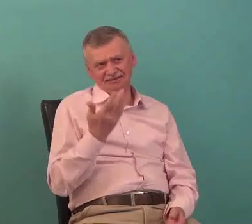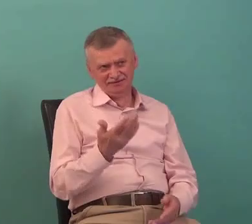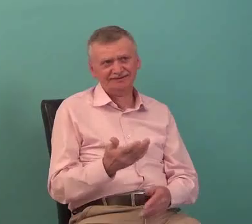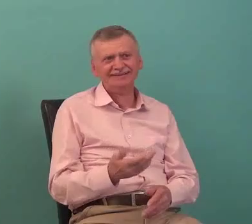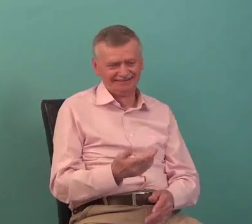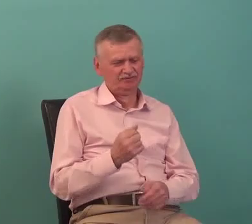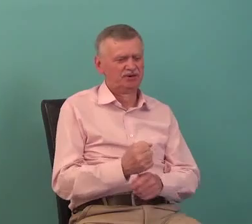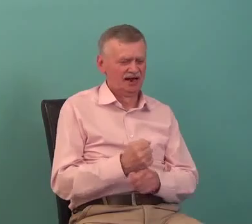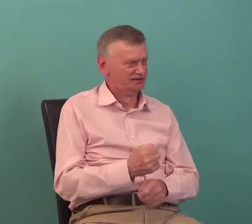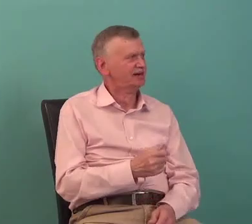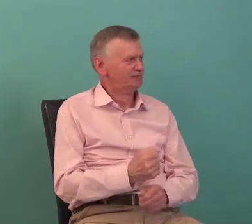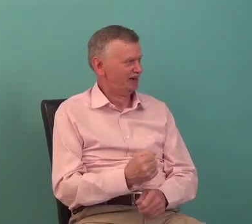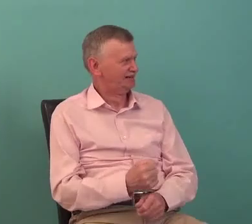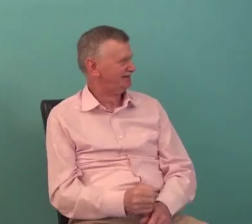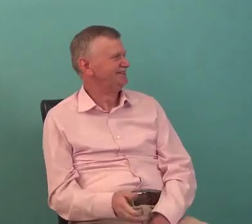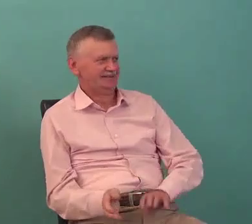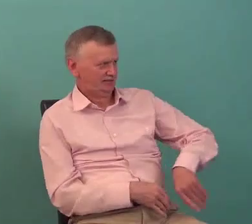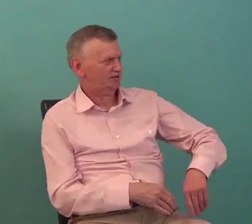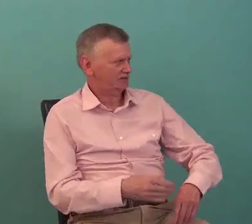Już dawno nie pracuję.